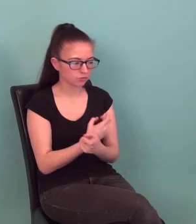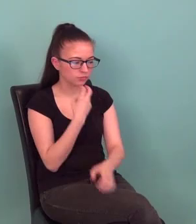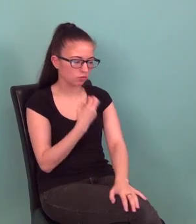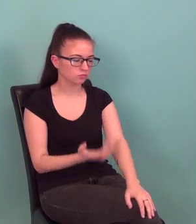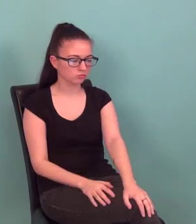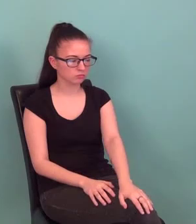Trucizna i prąd.